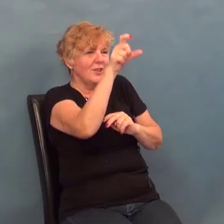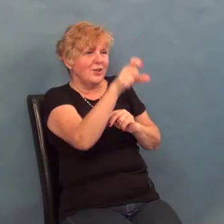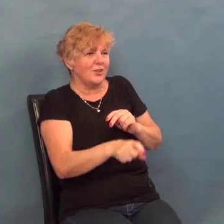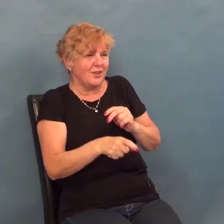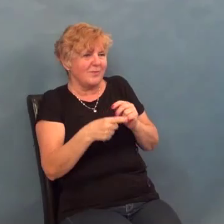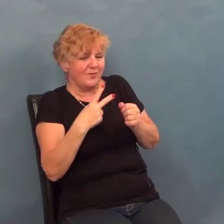Dwudziestego pierwszego mam wolne.